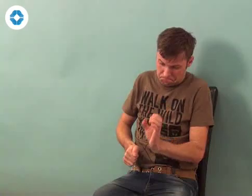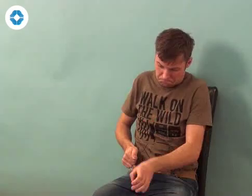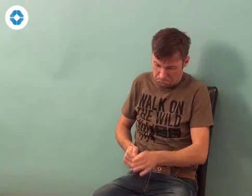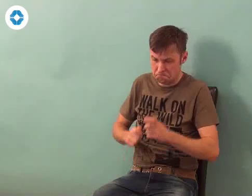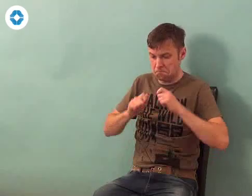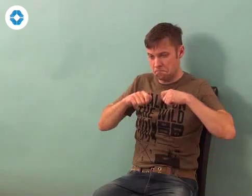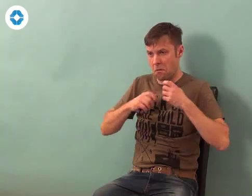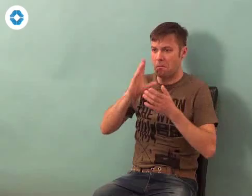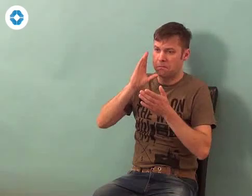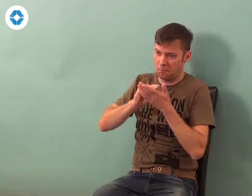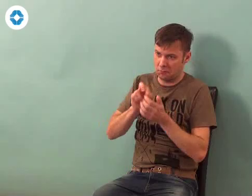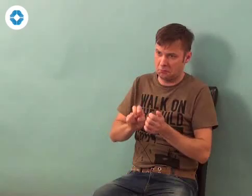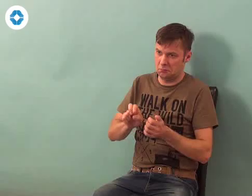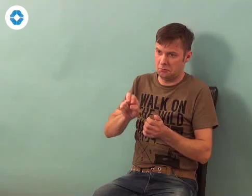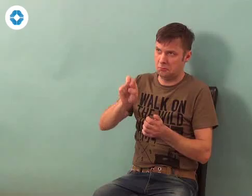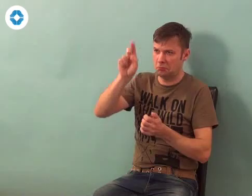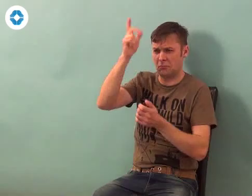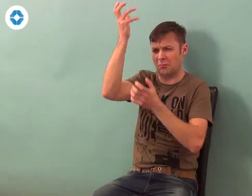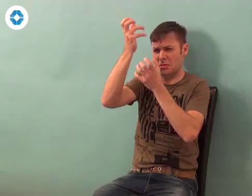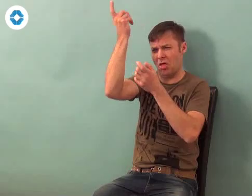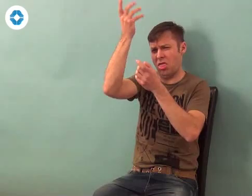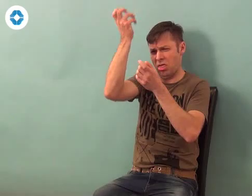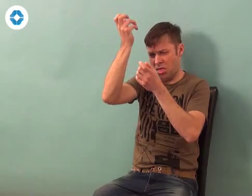Zawiązał chustkę i ponownie wszedł na drzewo zrywać owoce.